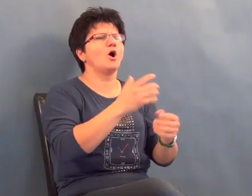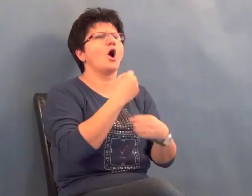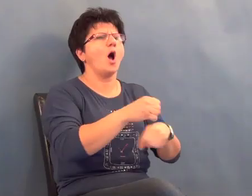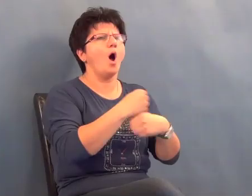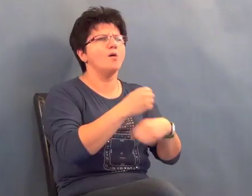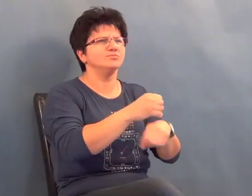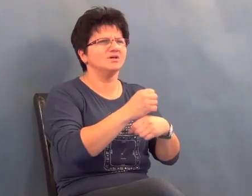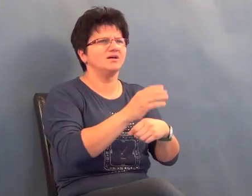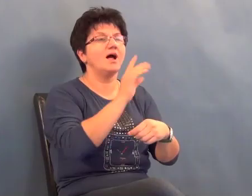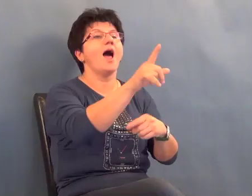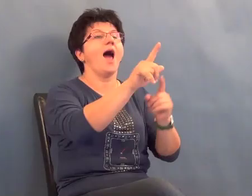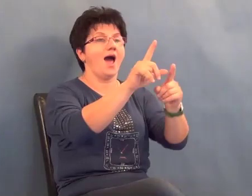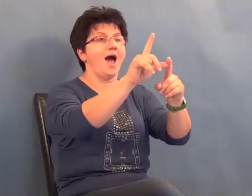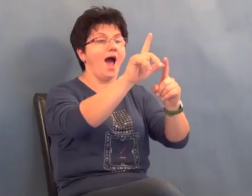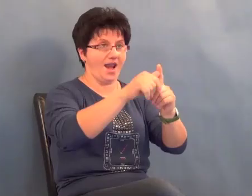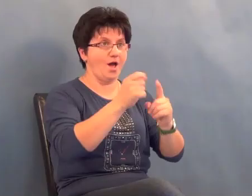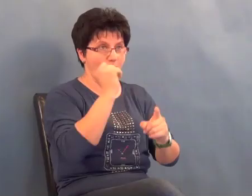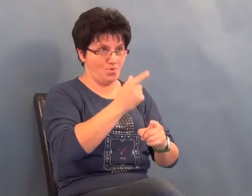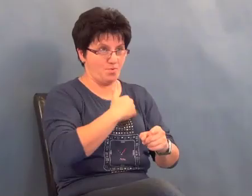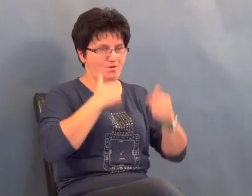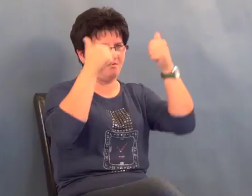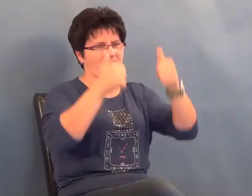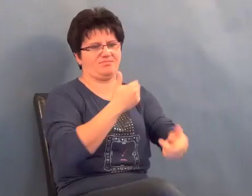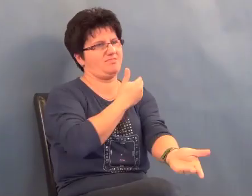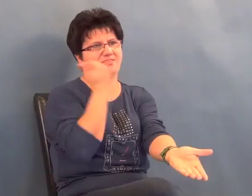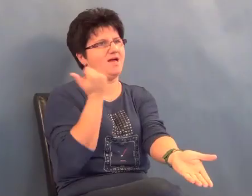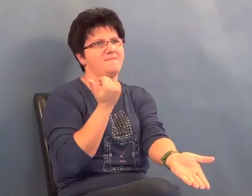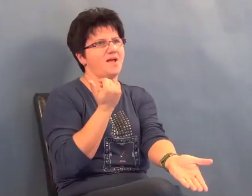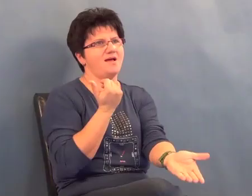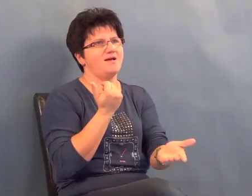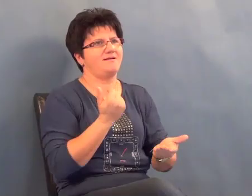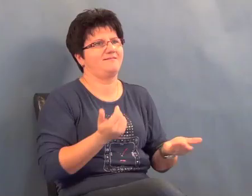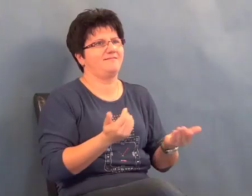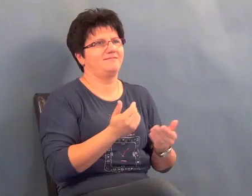W Kołobrzegu, ale w Polsce nie ma czegoś takiego.